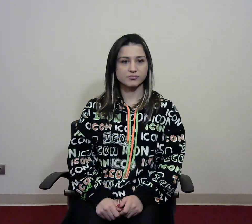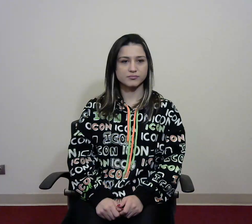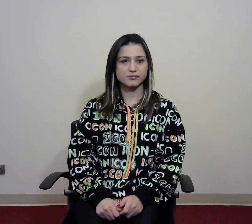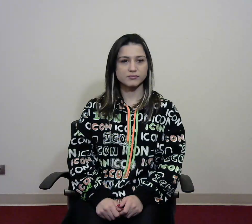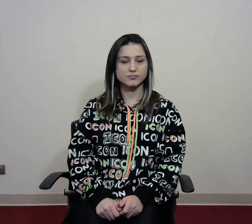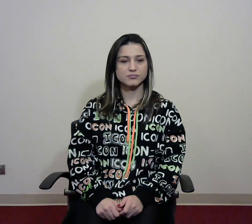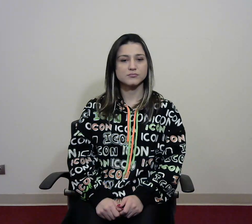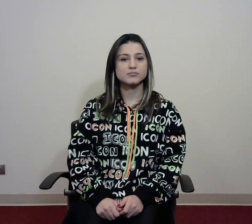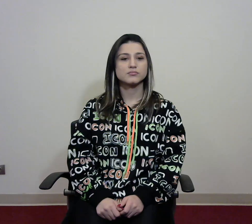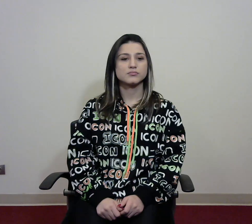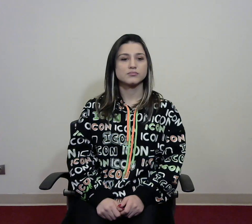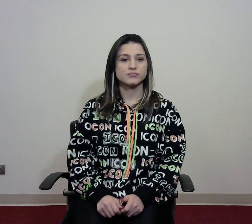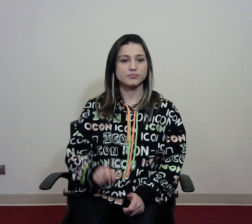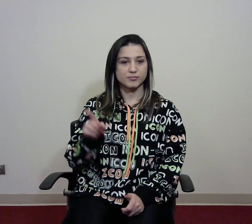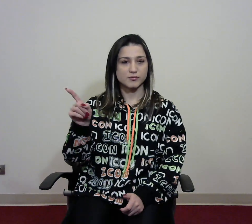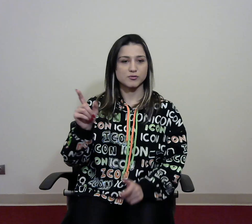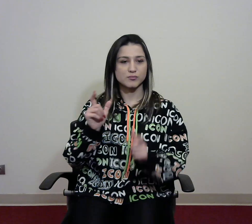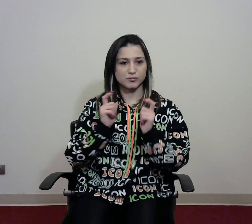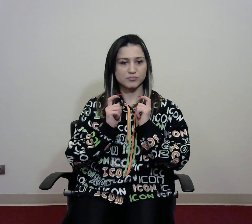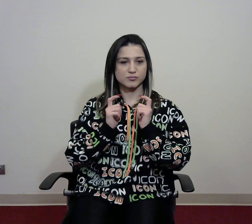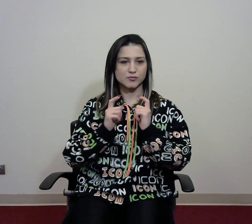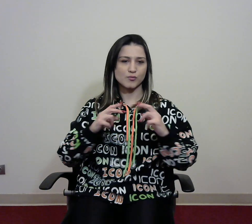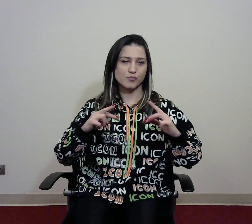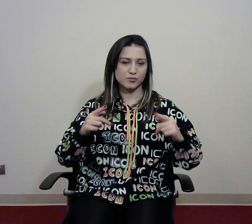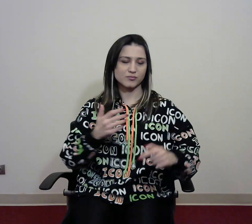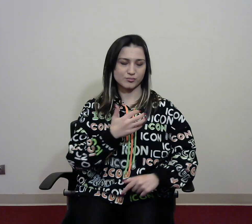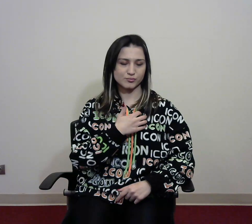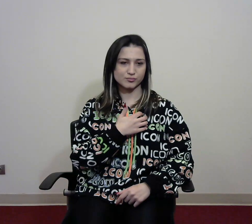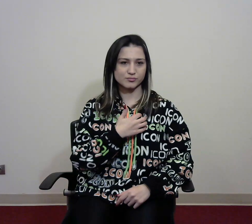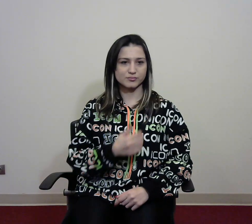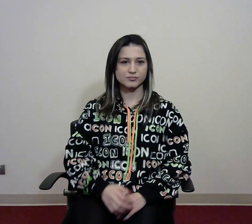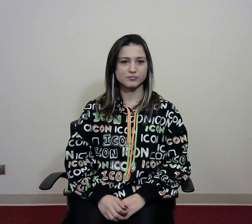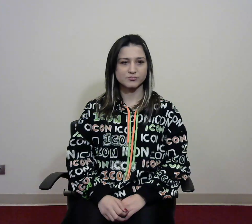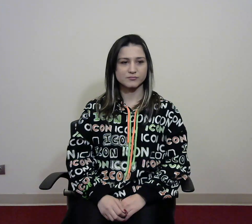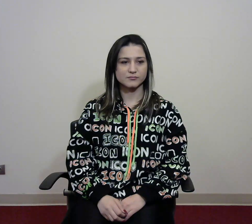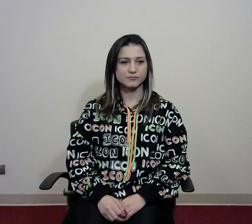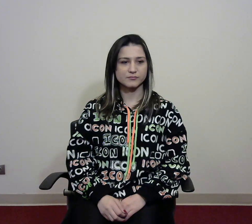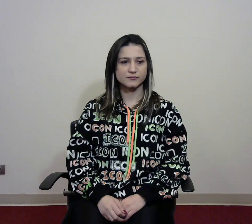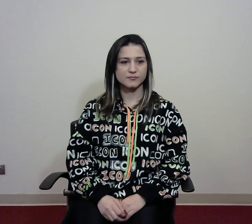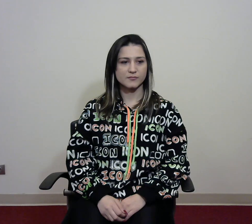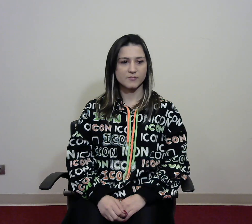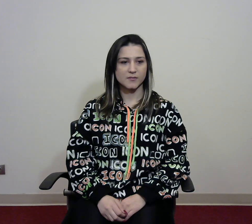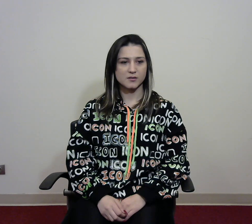O köynəyini dəyişmək istəyir